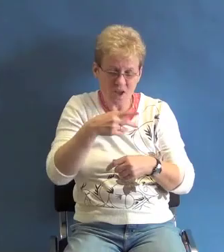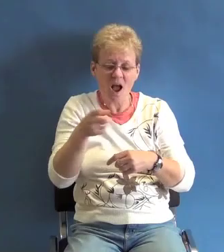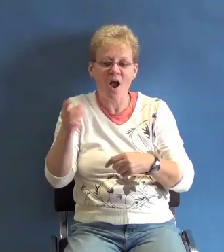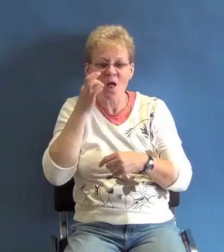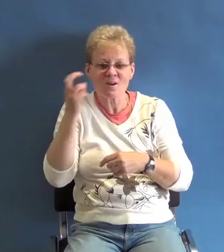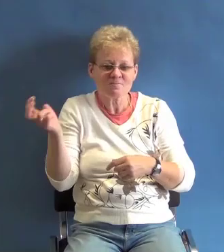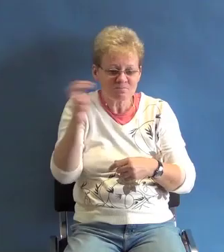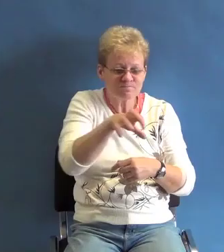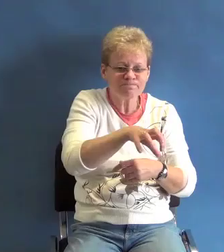No więc jest to akwarium i rybka w nim pływa.